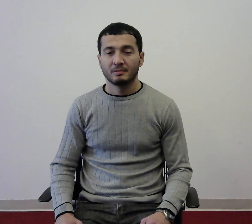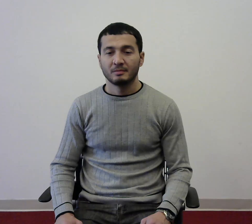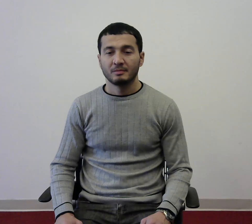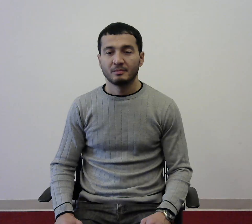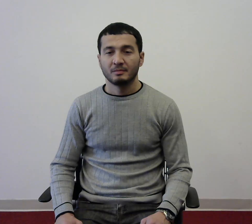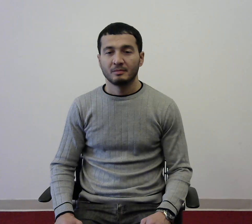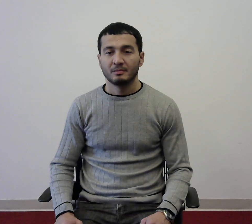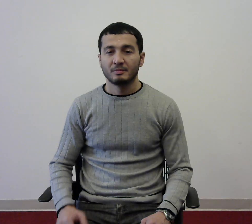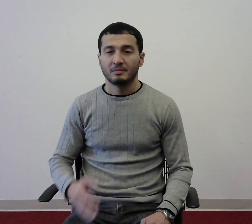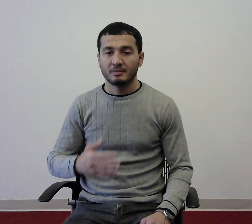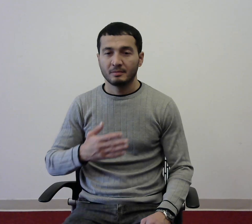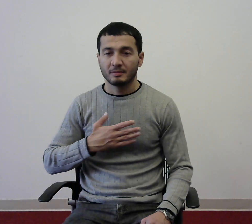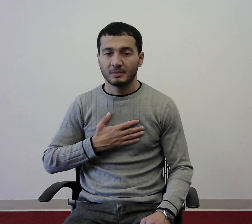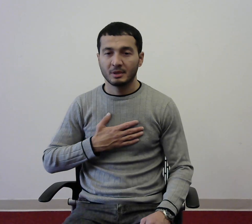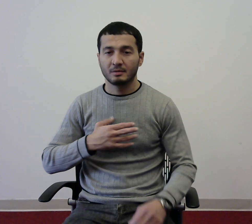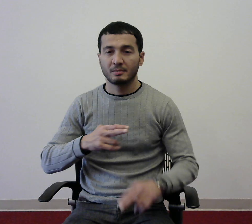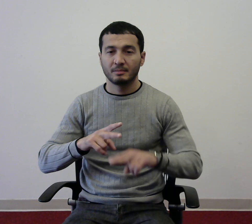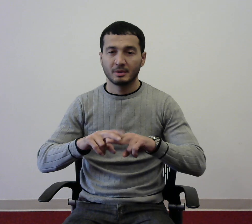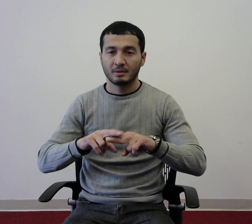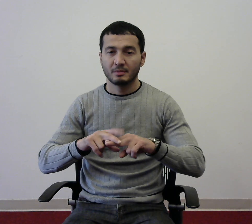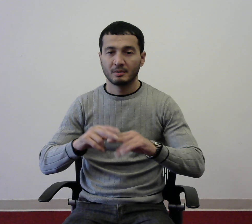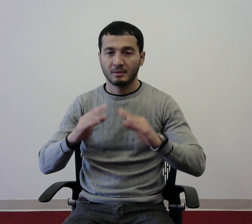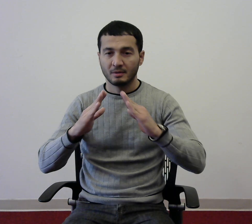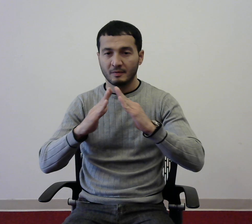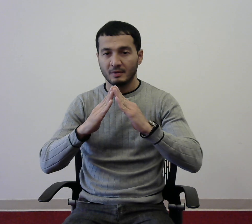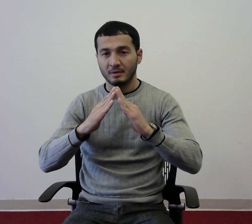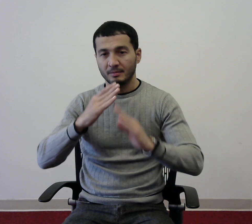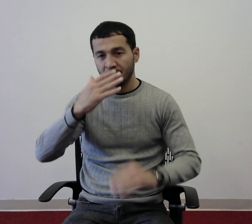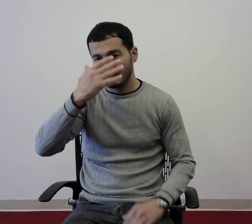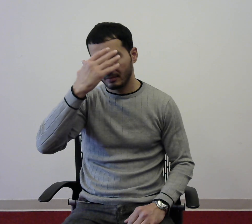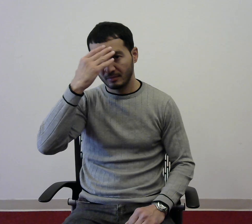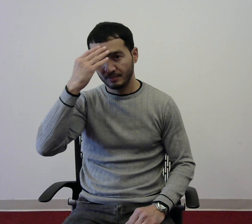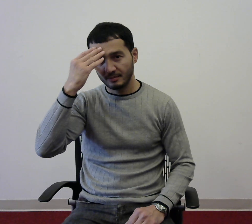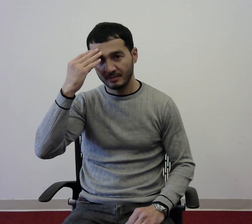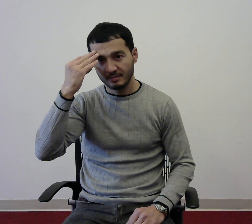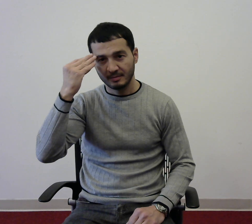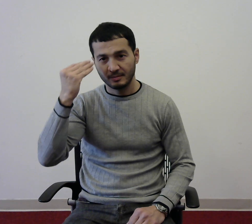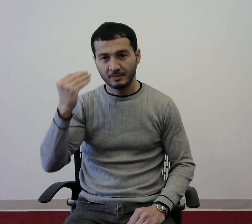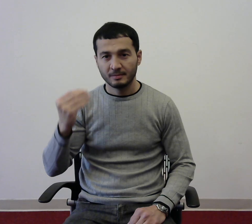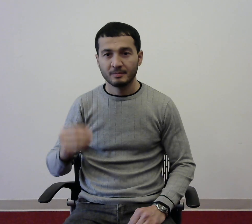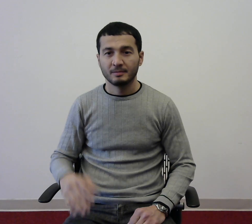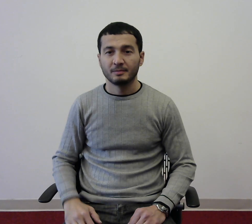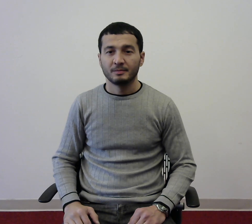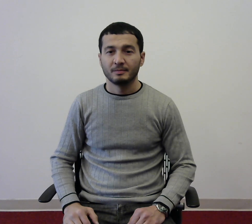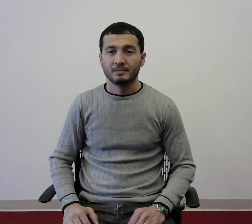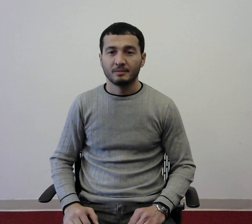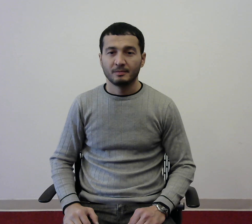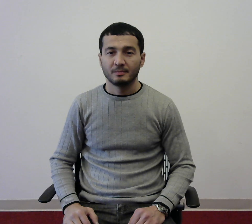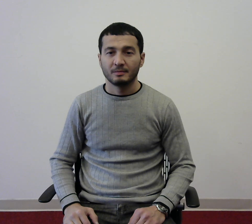Mən şəxsiyyət vəsiqəsini evdə unutmuşam